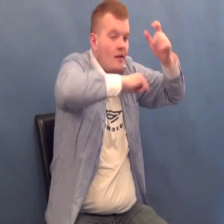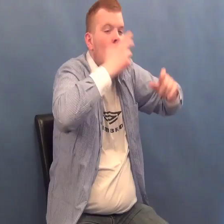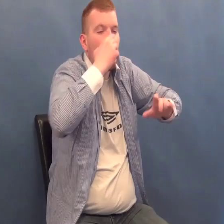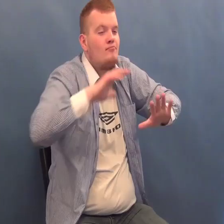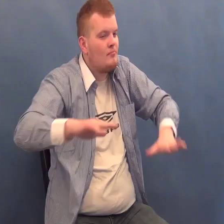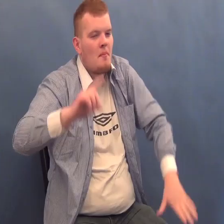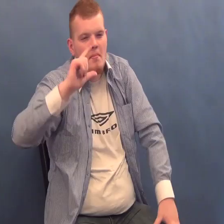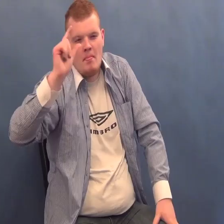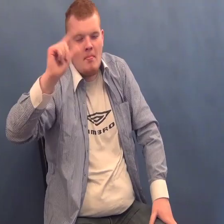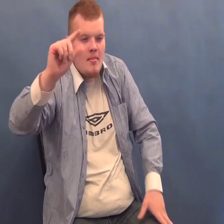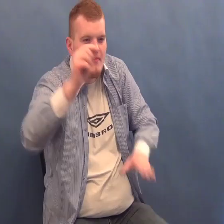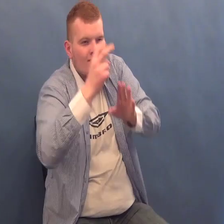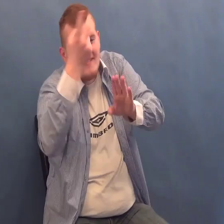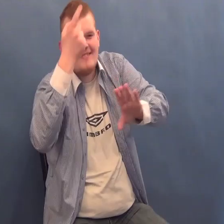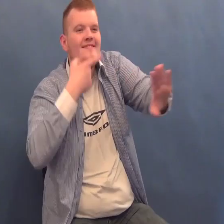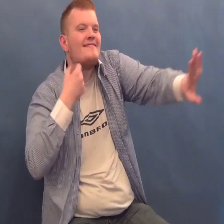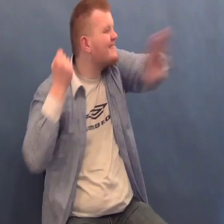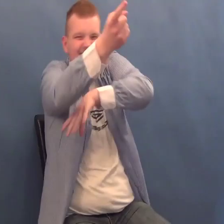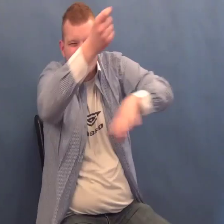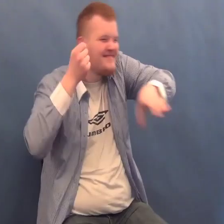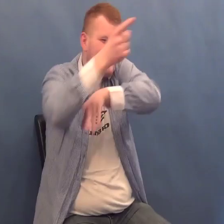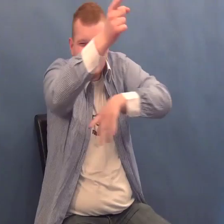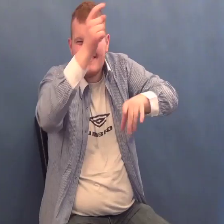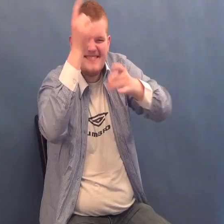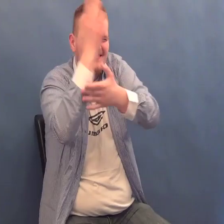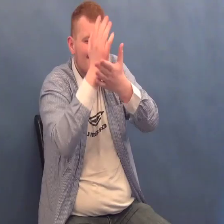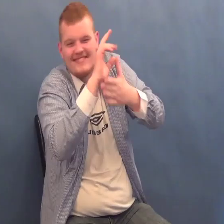Natomiast ten smarkacz idzie i ochoczo po raz drugi rzuca w okna, rozbijając je.